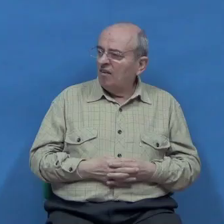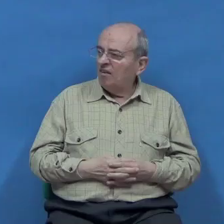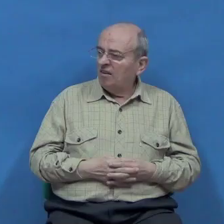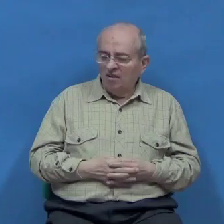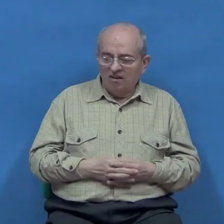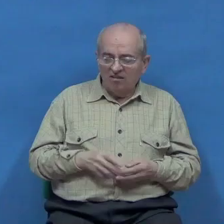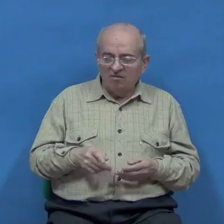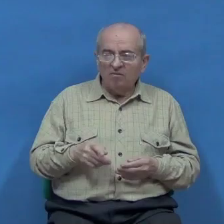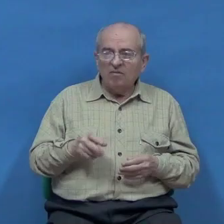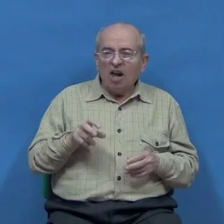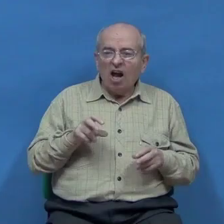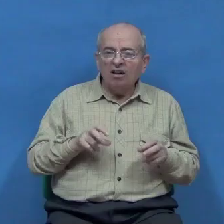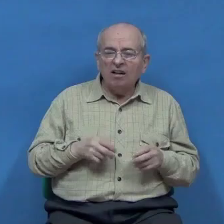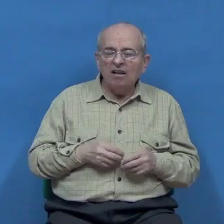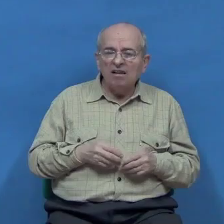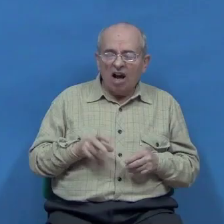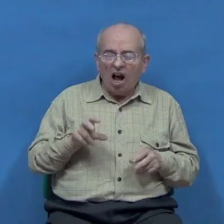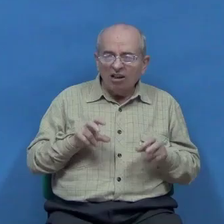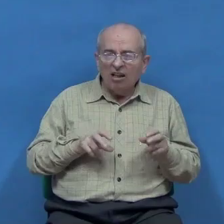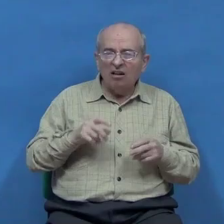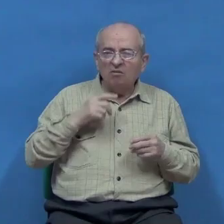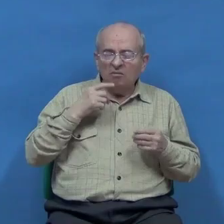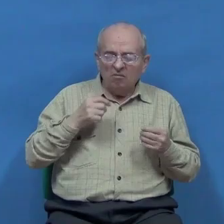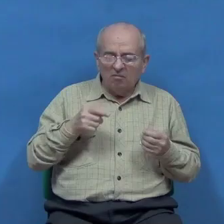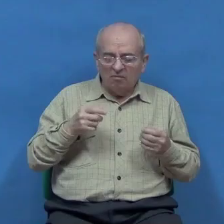Hotel, hotel, we Włoszech?